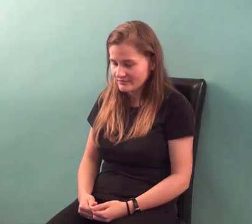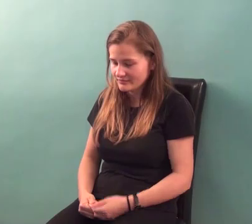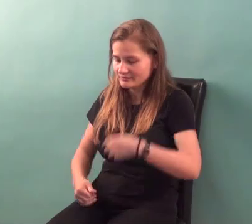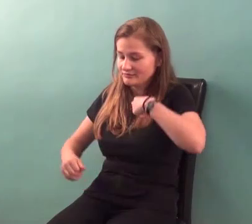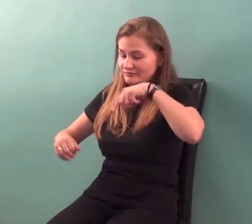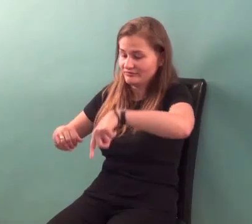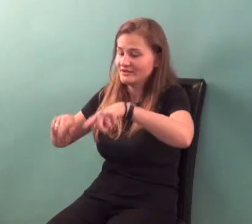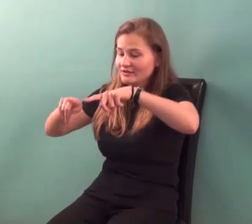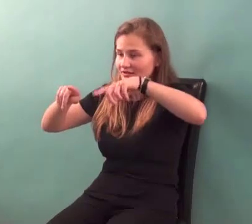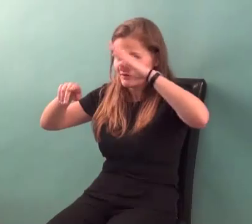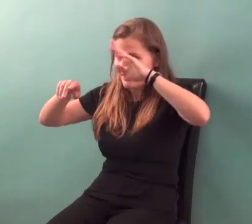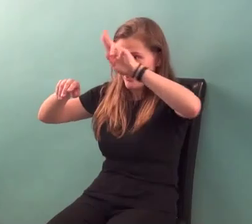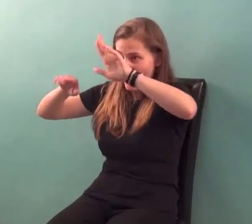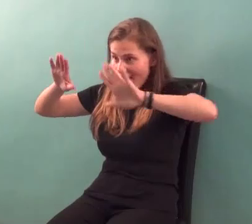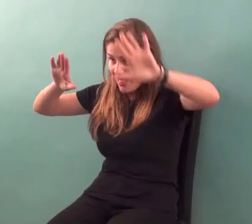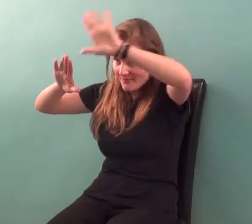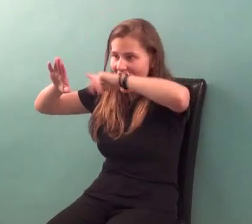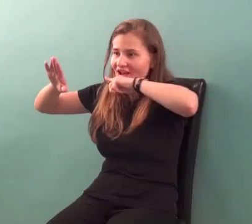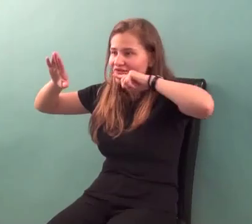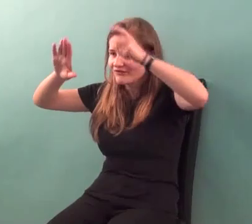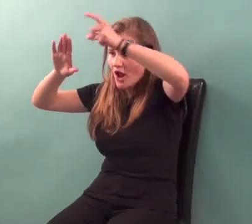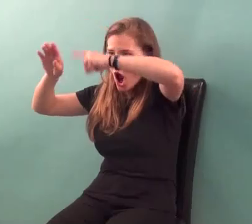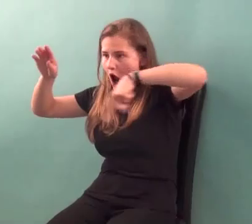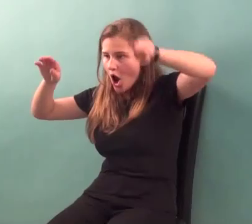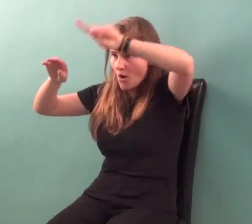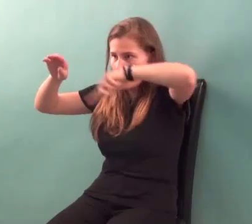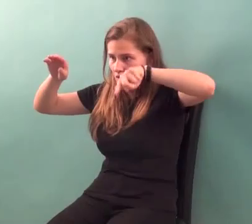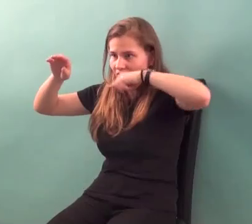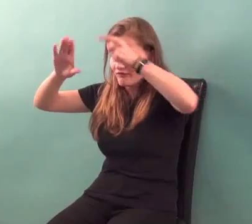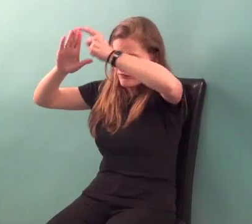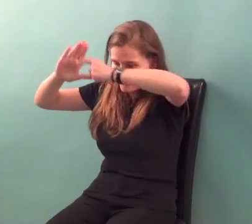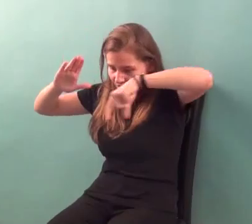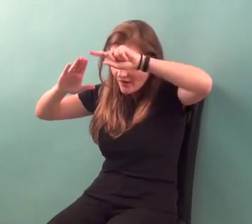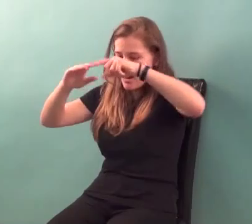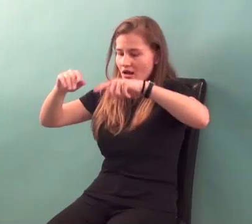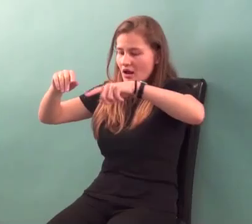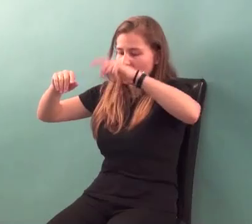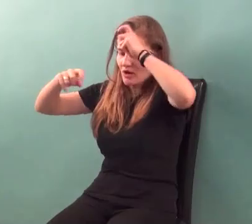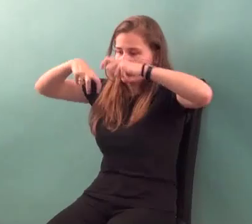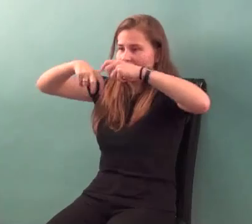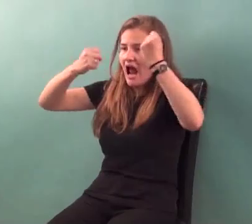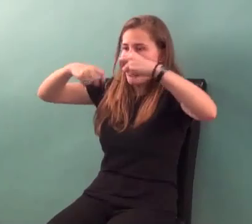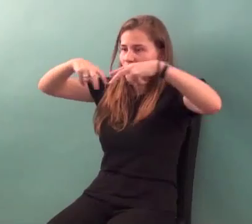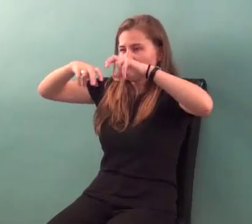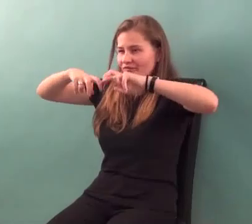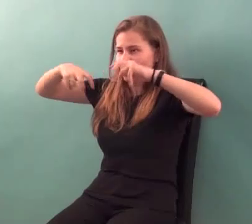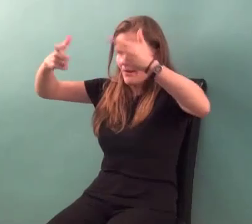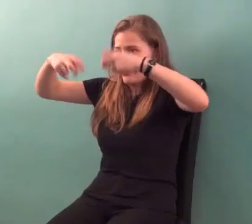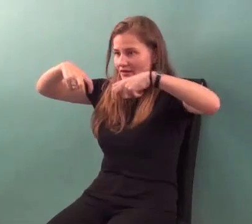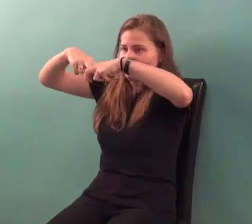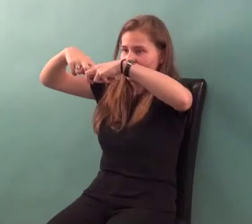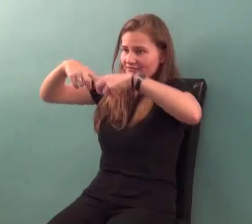Jest czerwone koło na niebieskim tle, a w nim człowiek, który przestraszył się wypadku samochodowego.